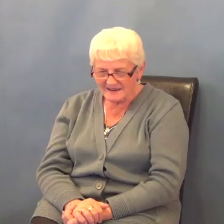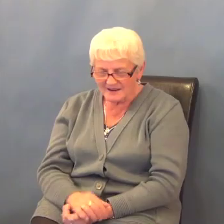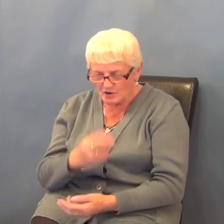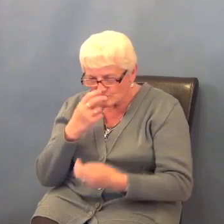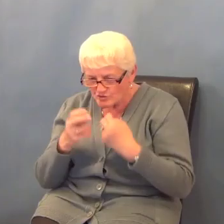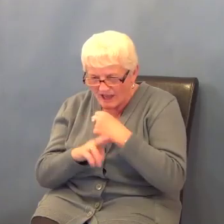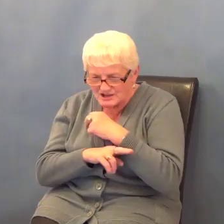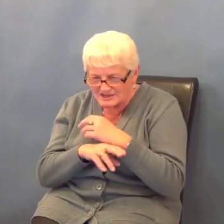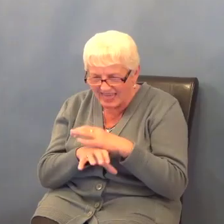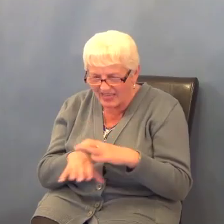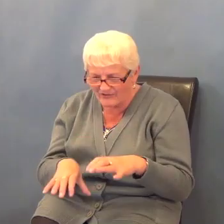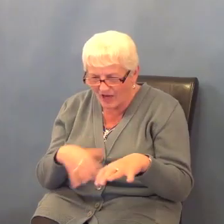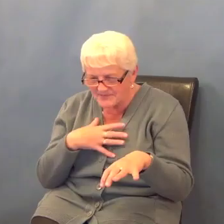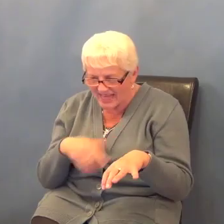Pies szuka w drzewie.